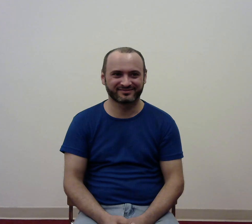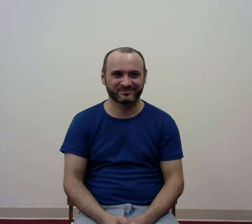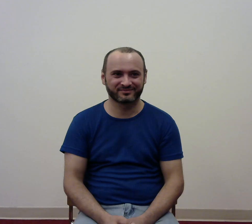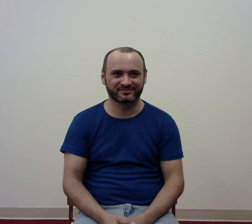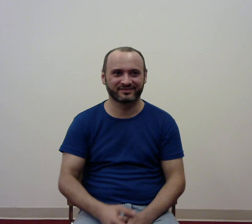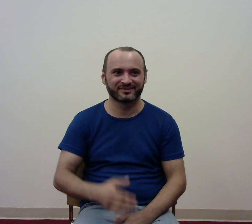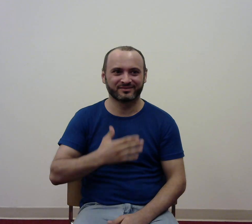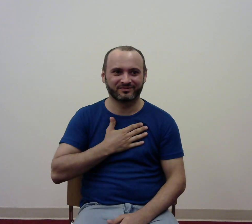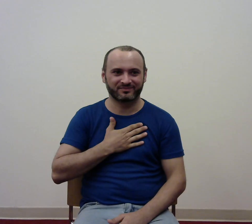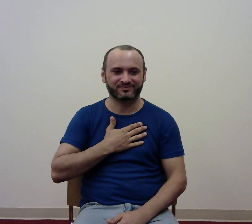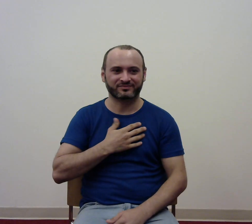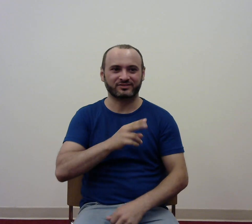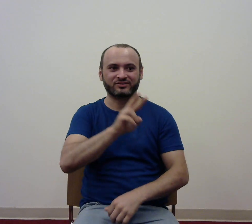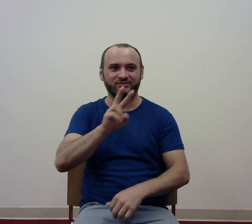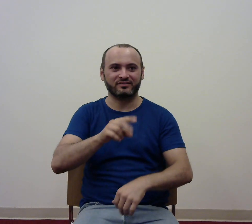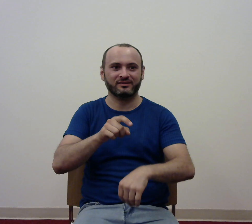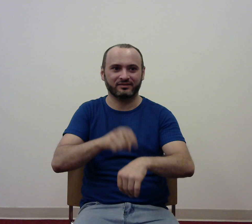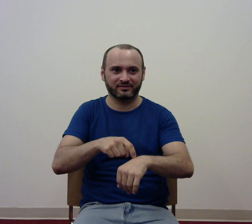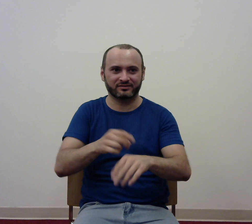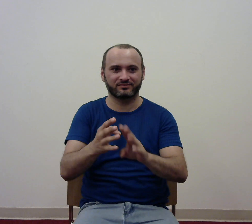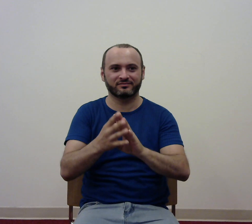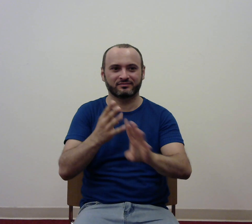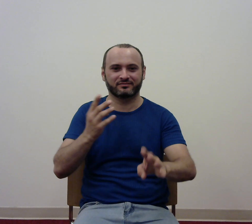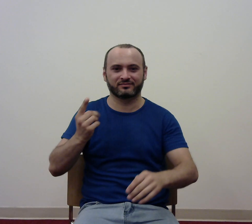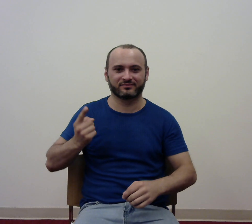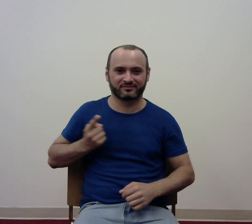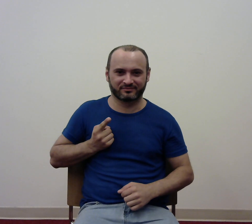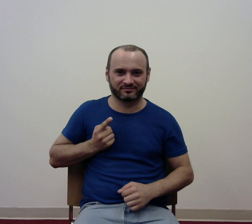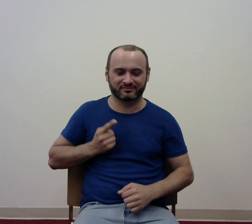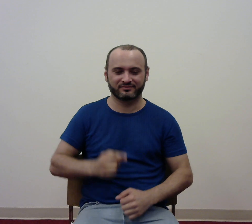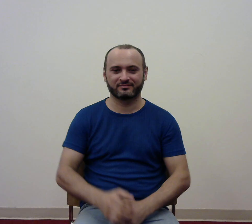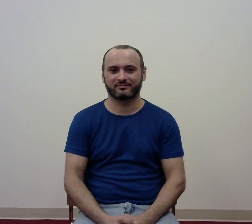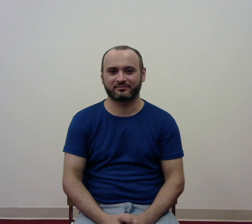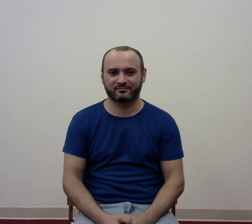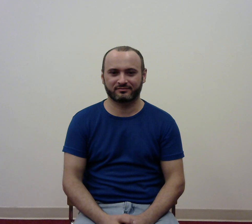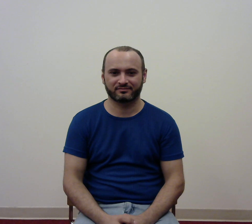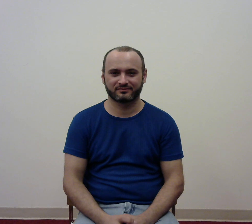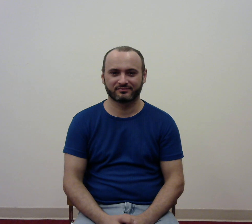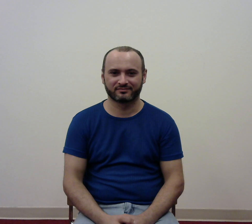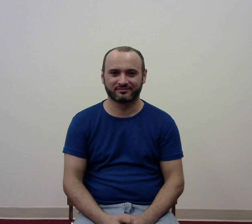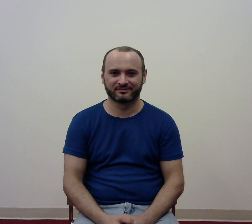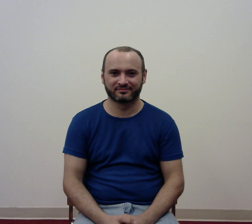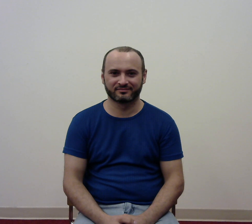Mən iki saatdır növbədə gözləyirəm